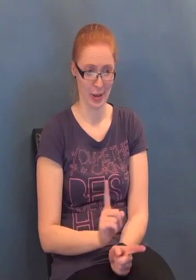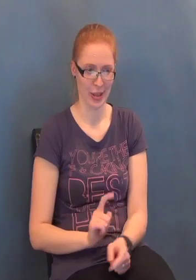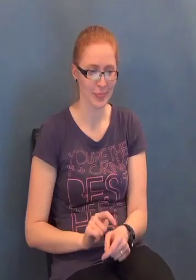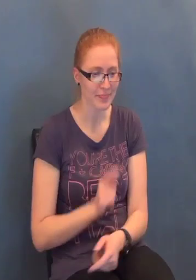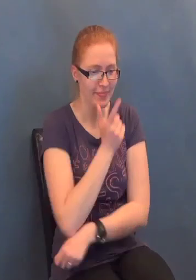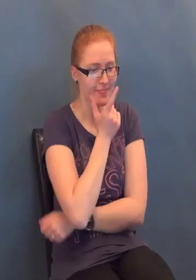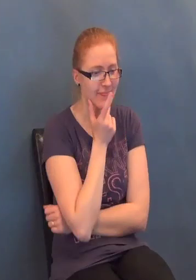Ah, godzina.